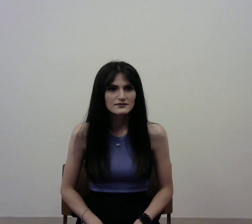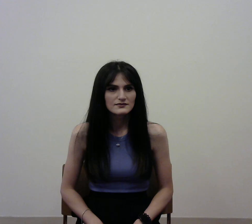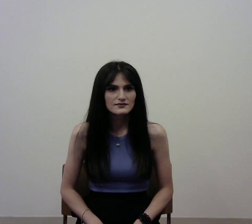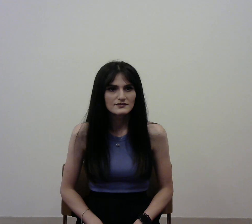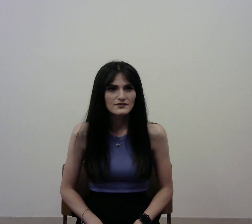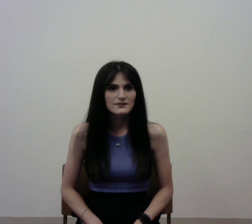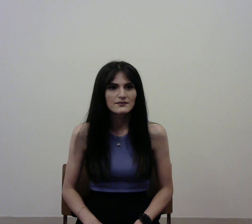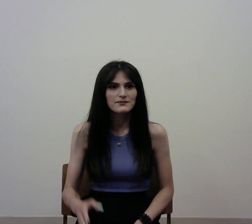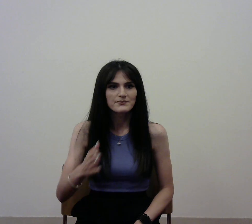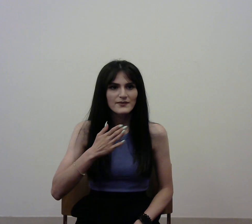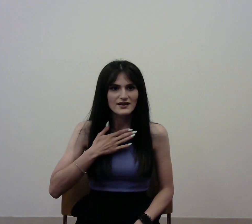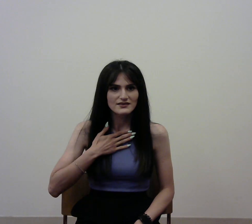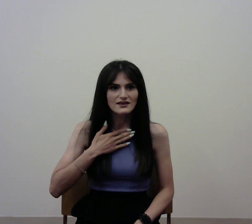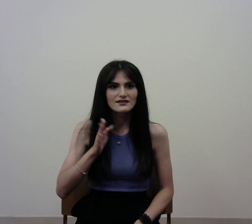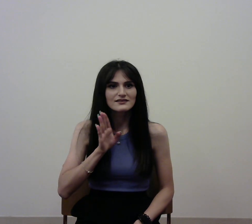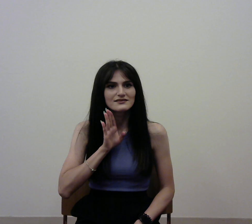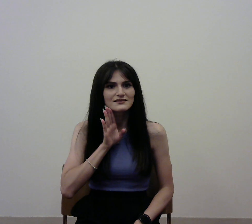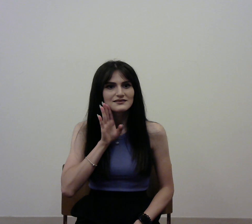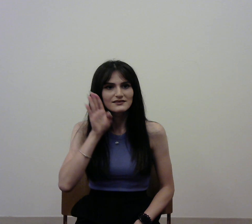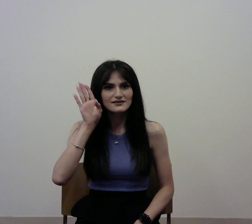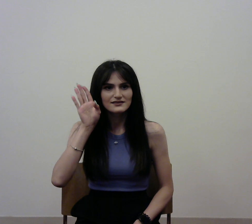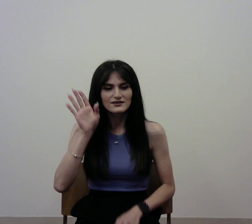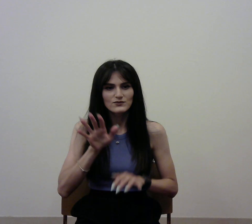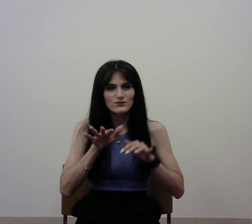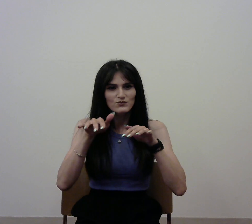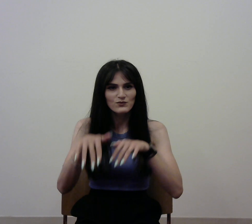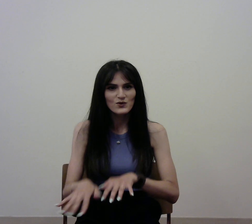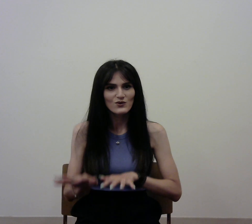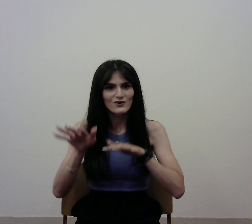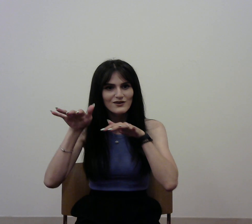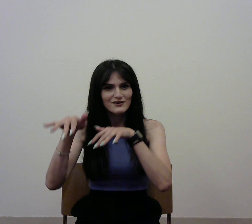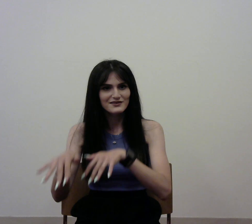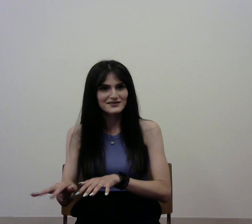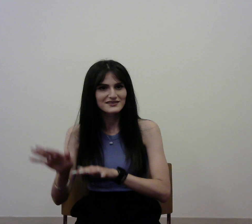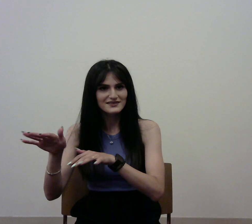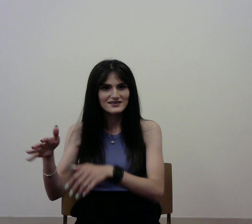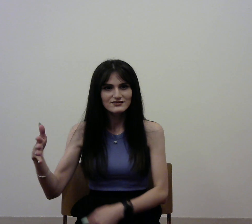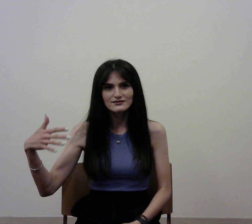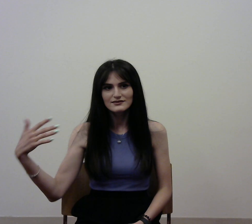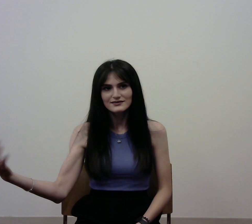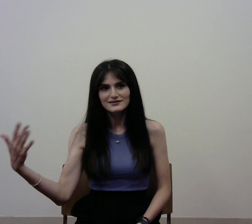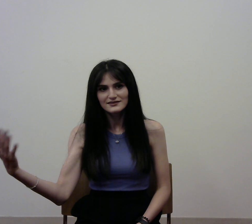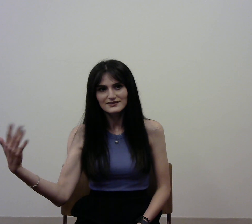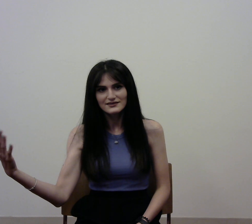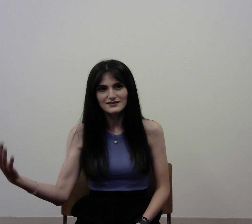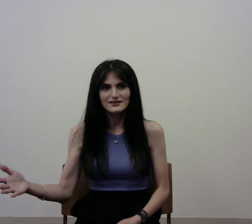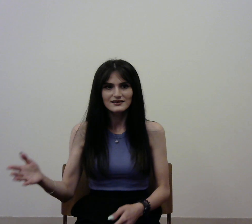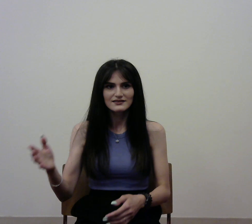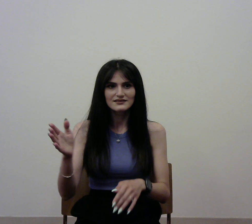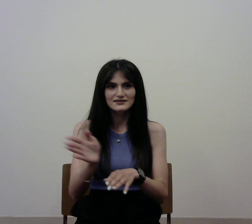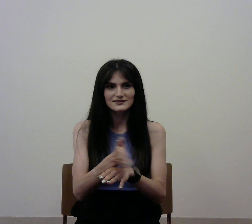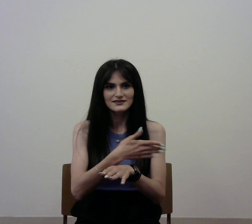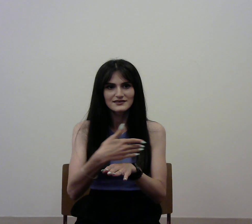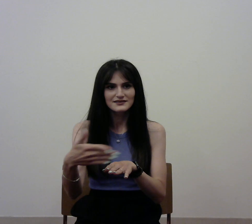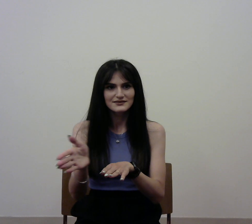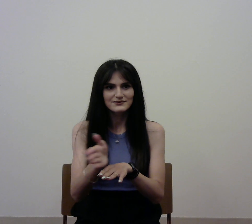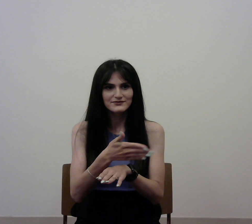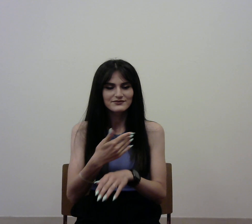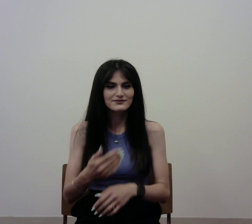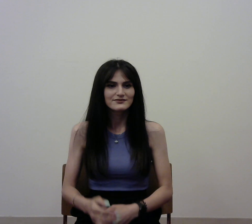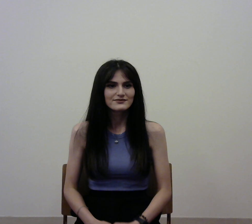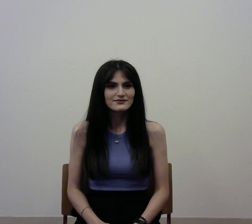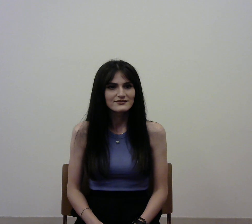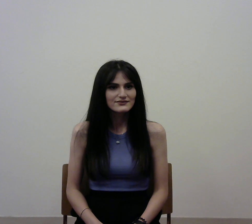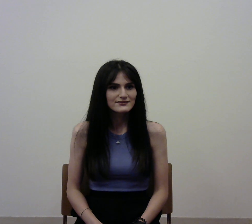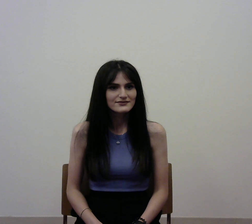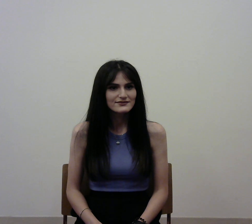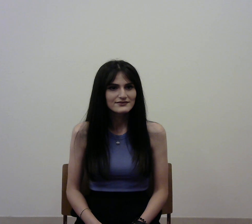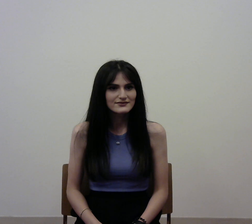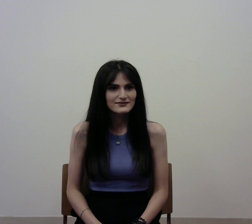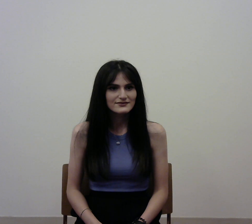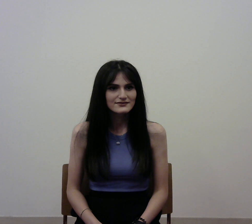Mən səhərlər dənizin kənarında gəzirəm